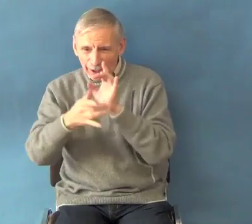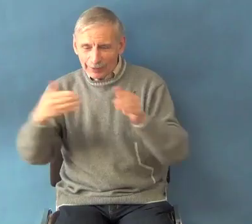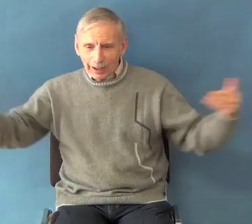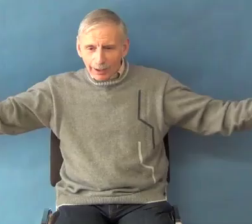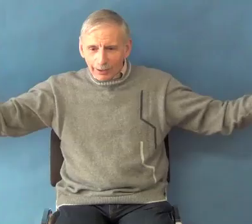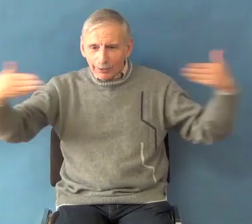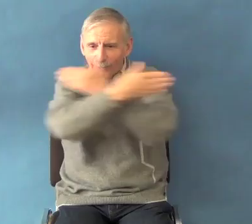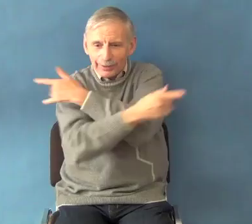Wymijają się oboje.